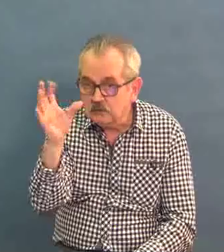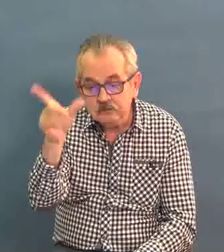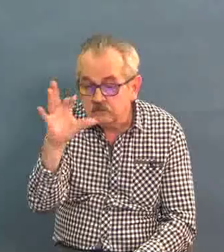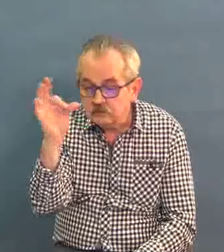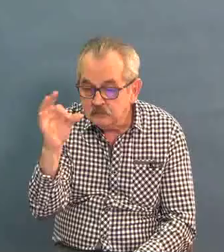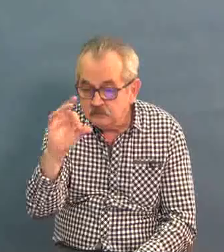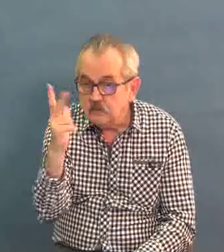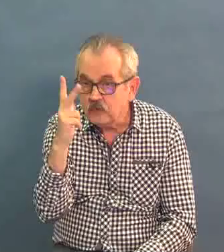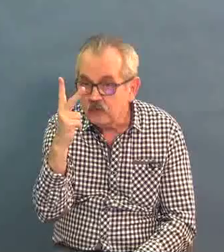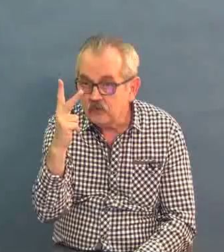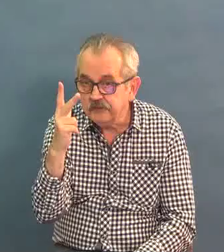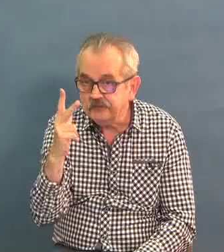Środa, trzeciego.